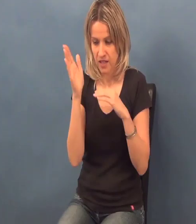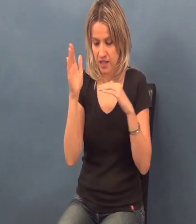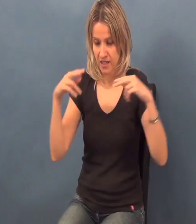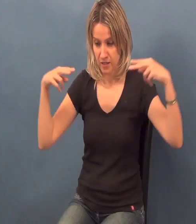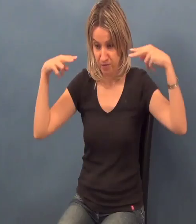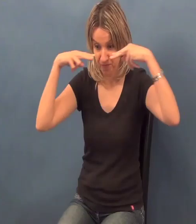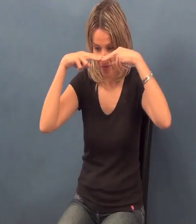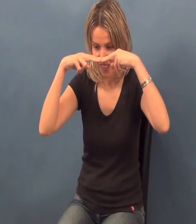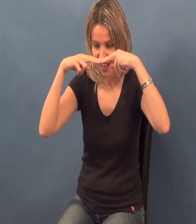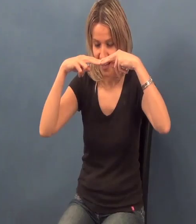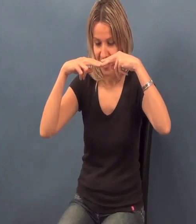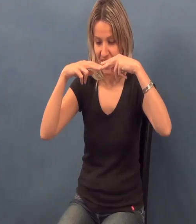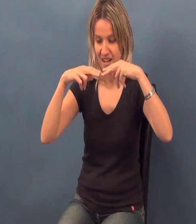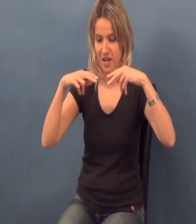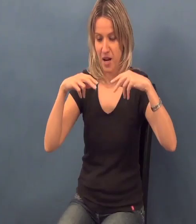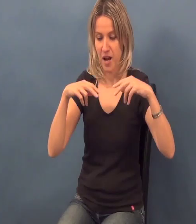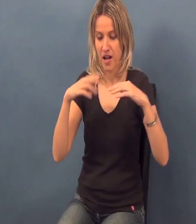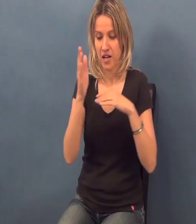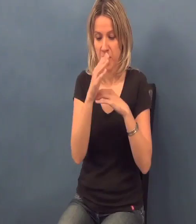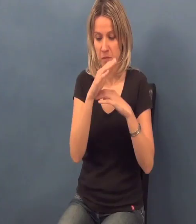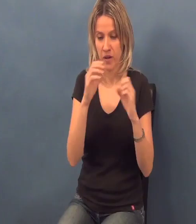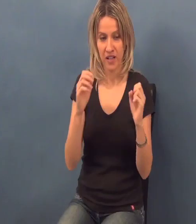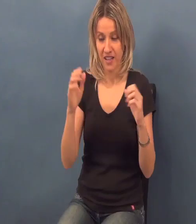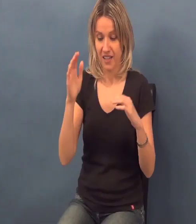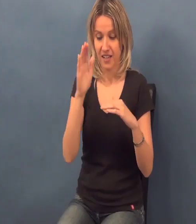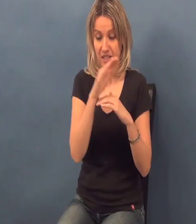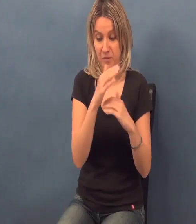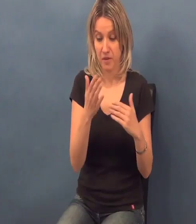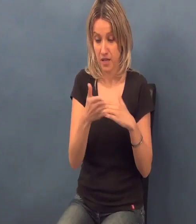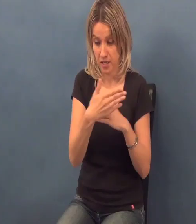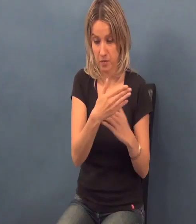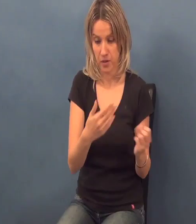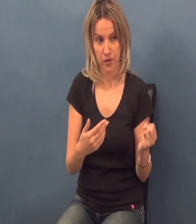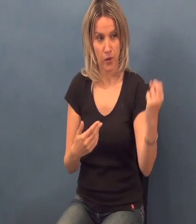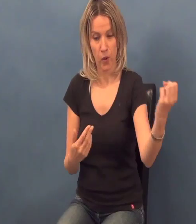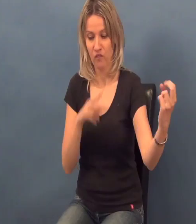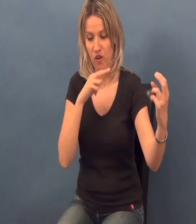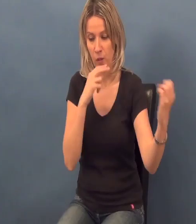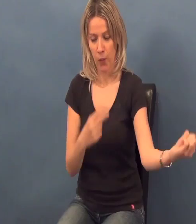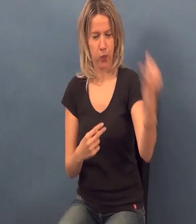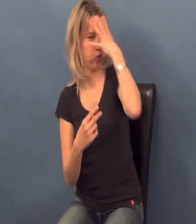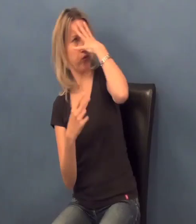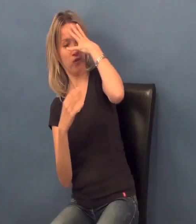Patrzą sobie w oczy, aż rybka, rybka wypluwa wodę na kota.